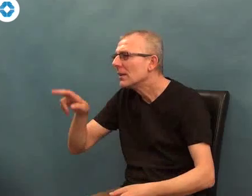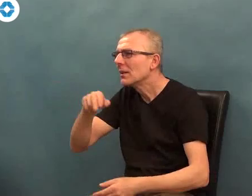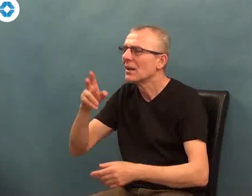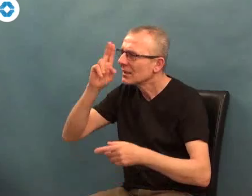Tata.